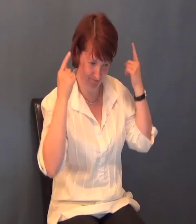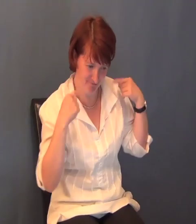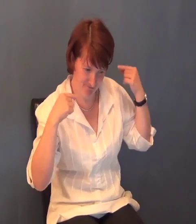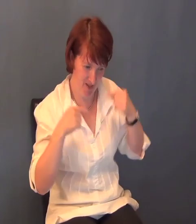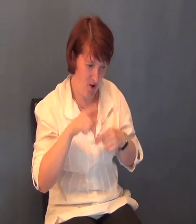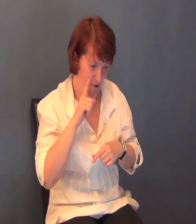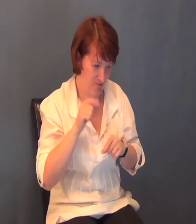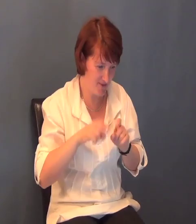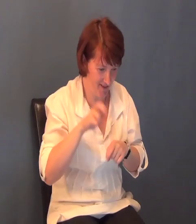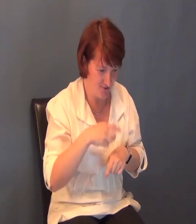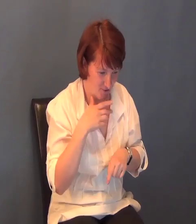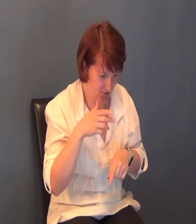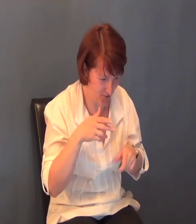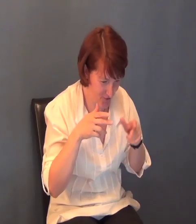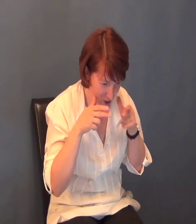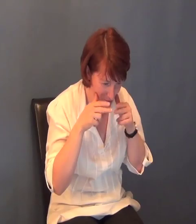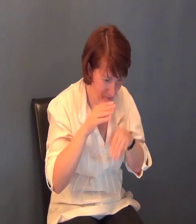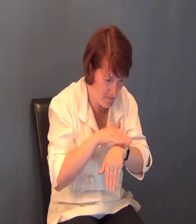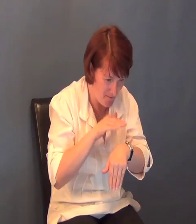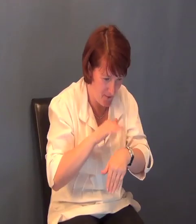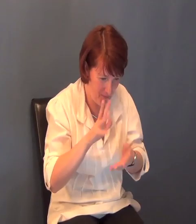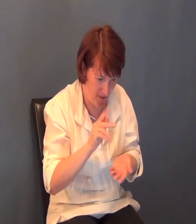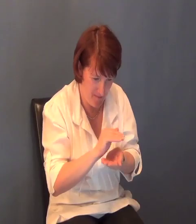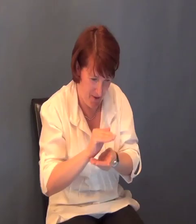Chłopak wchodzi i gładzie żaby, które są takie ładne.